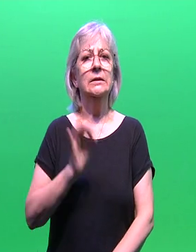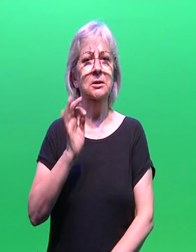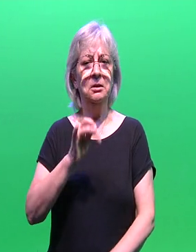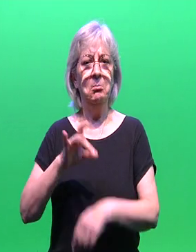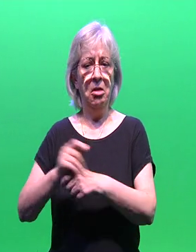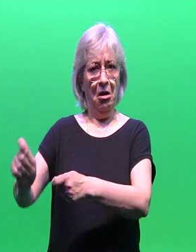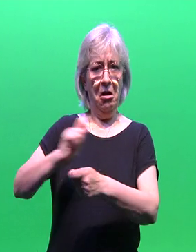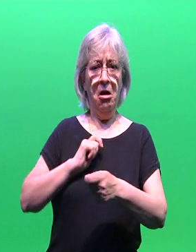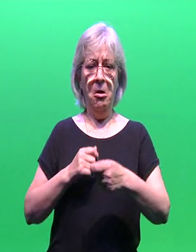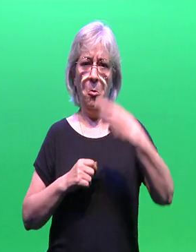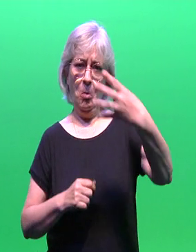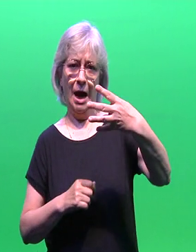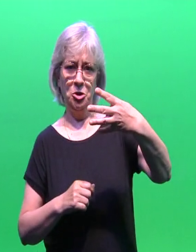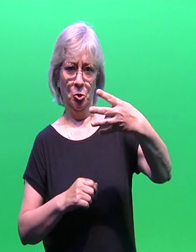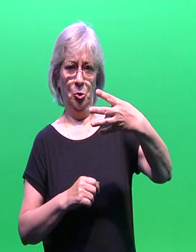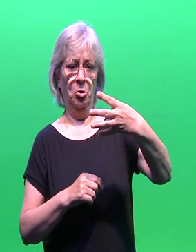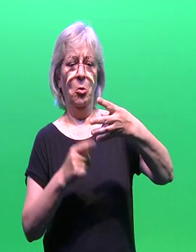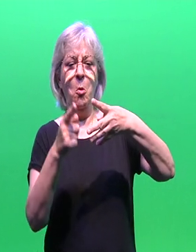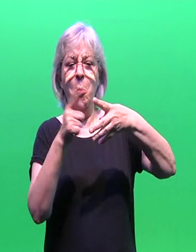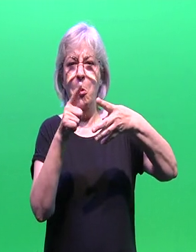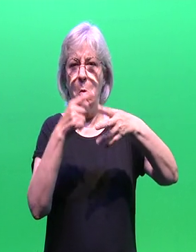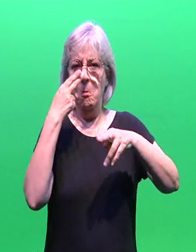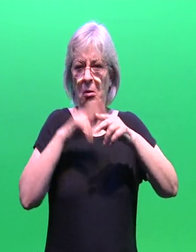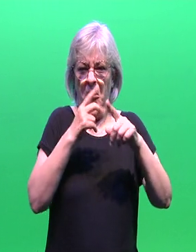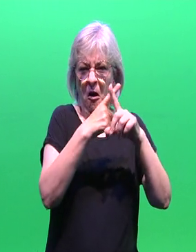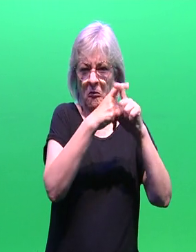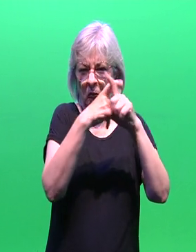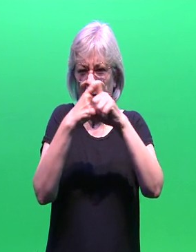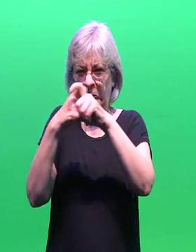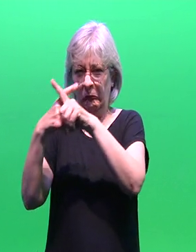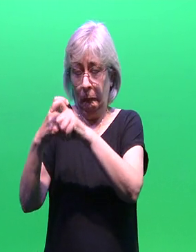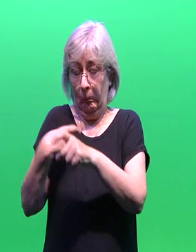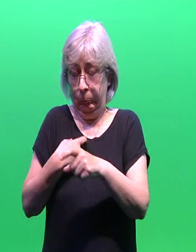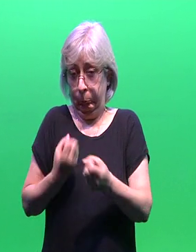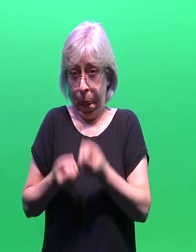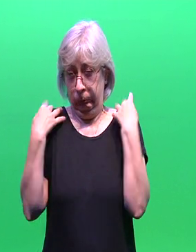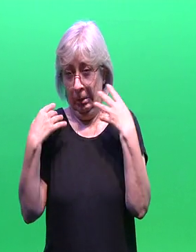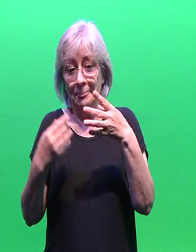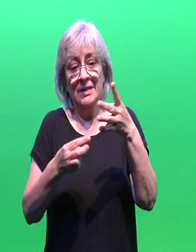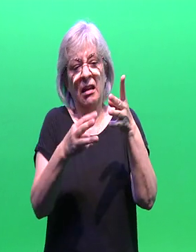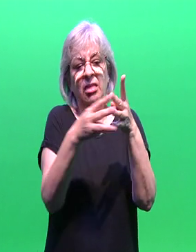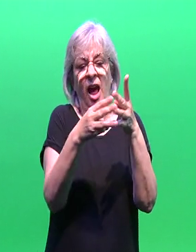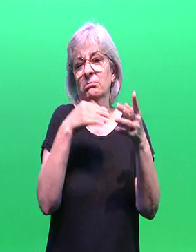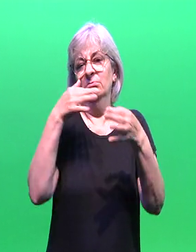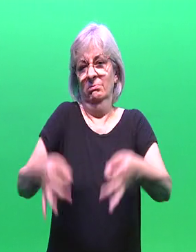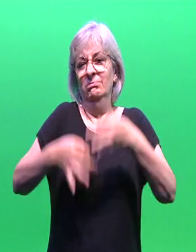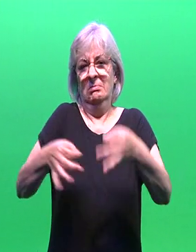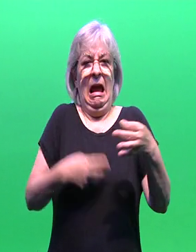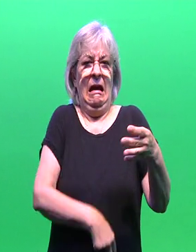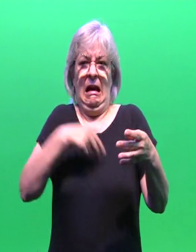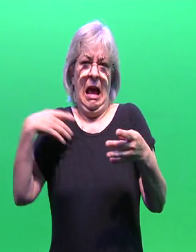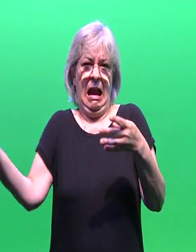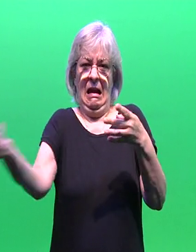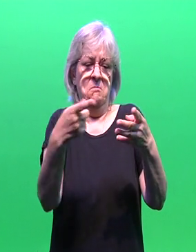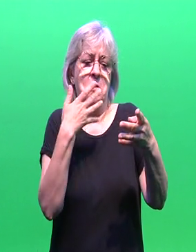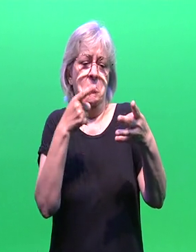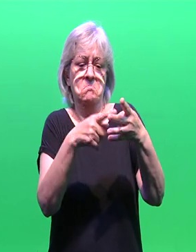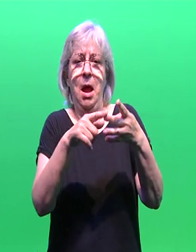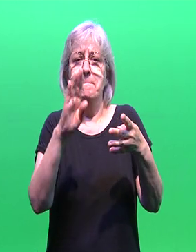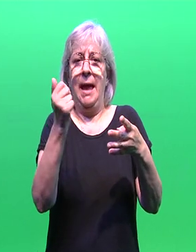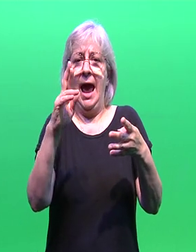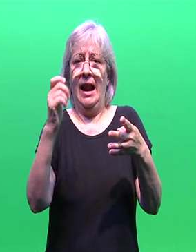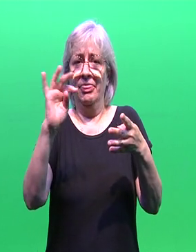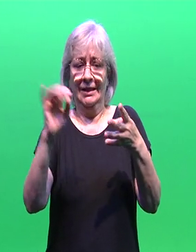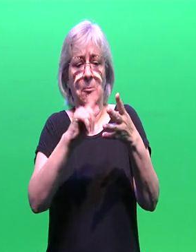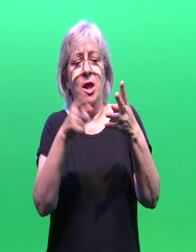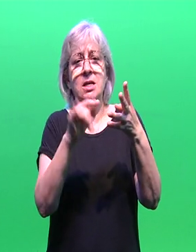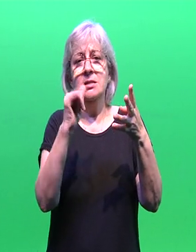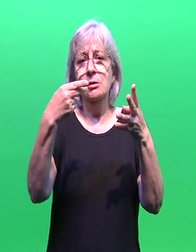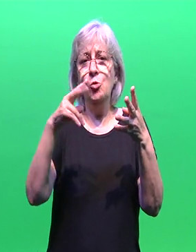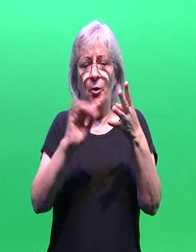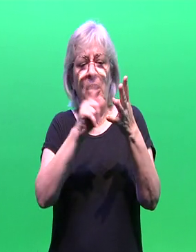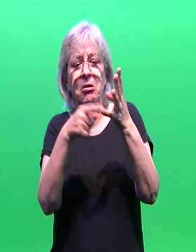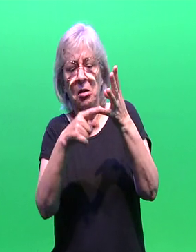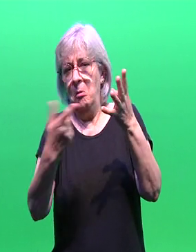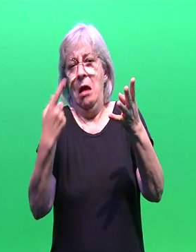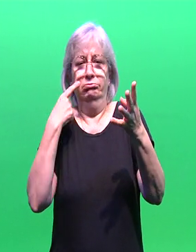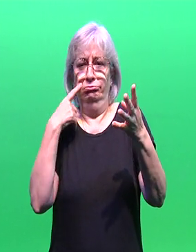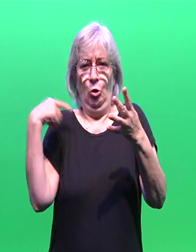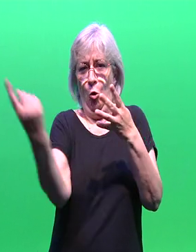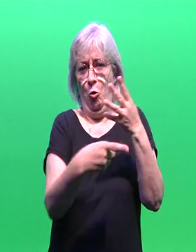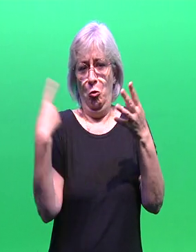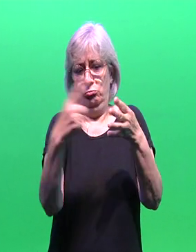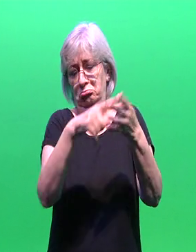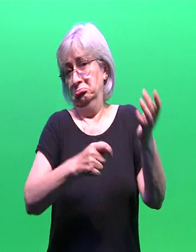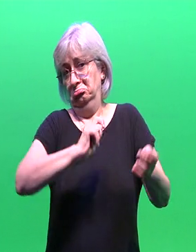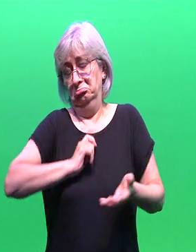Sí, el metge m'ha receptat quatre coses. La primera té un nom molt estrany, i les tres següents són medicaments generals, com el paracetamol, l'ibuprofèn i un altre que és molt conegut. M'ha donat això, no ho sé.